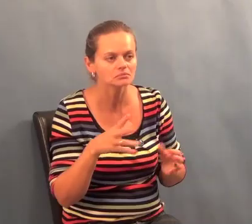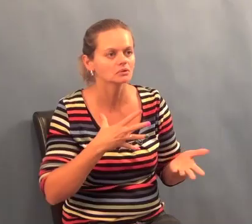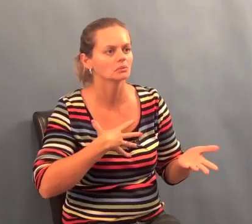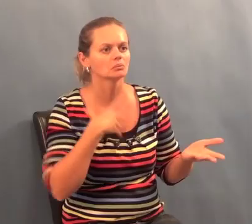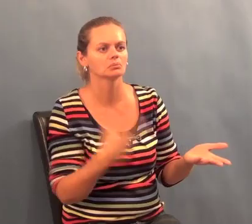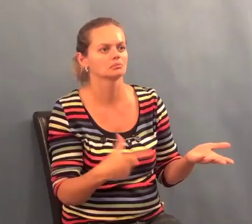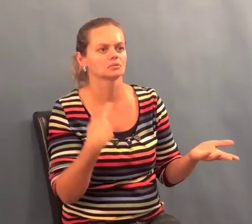Nic nie czuł.